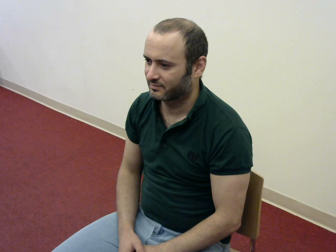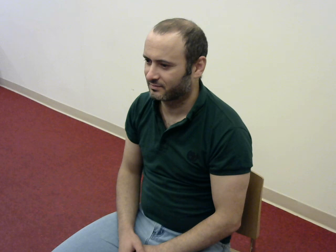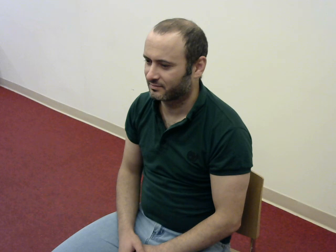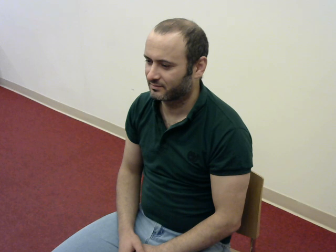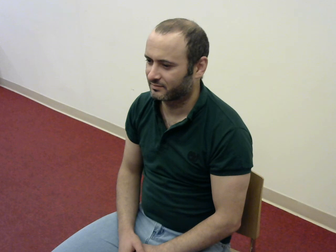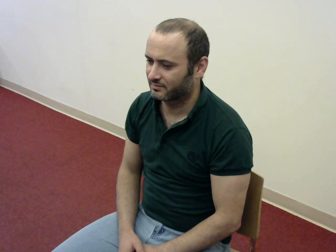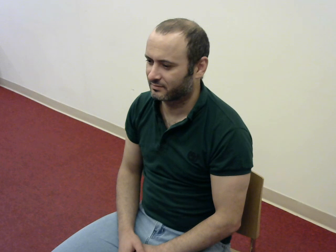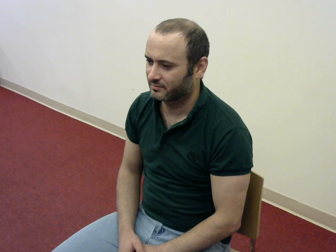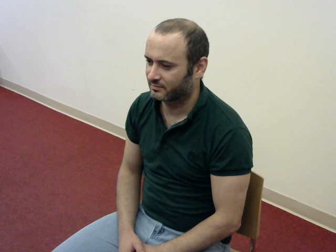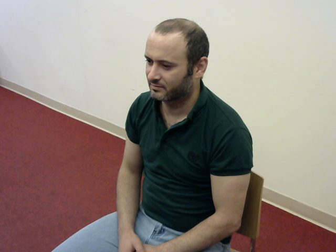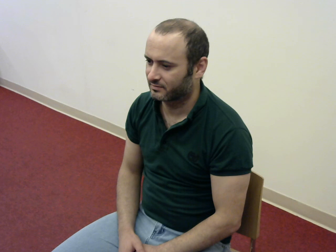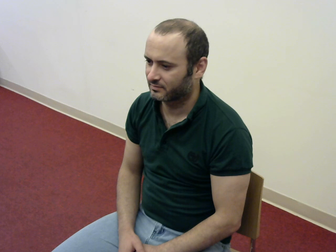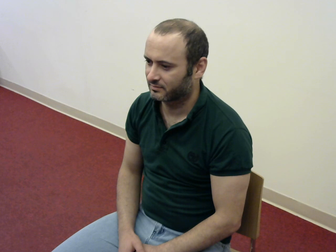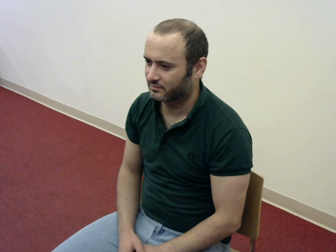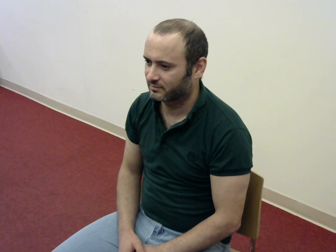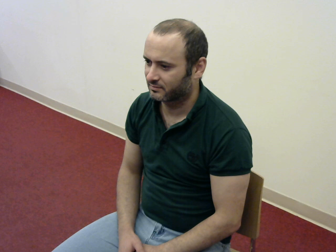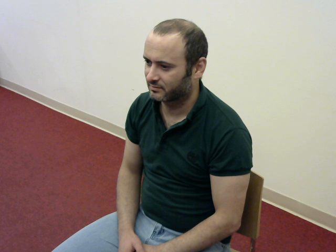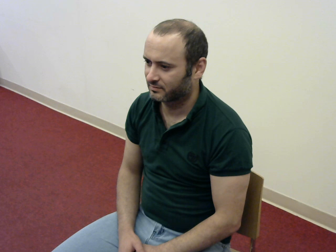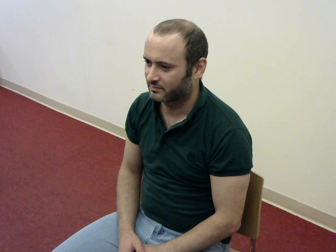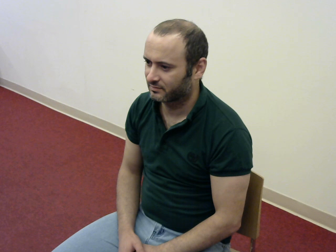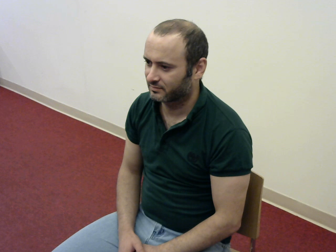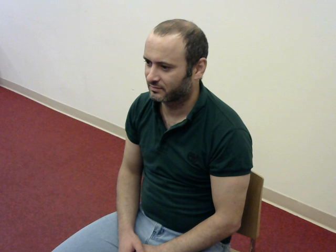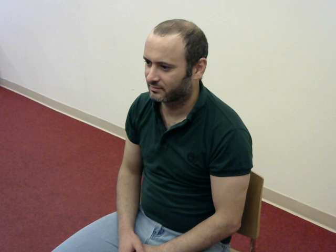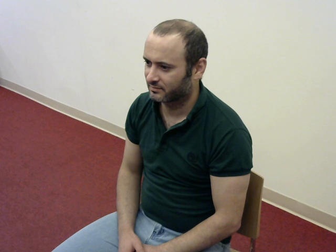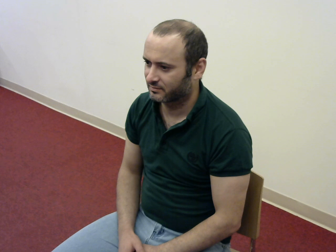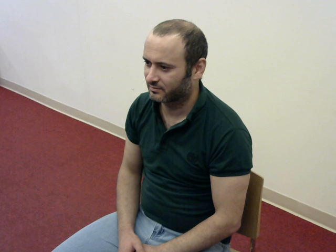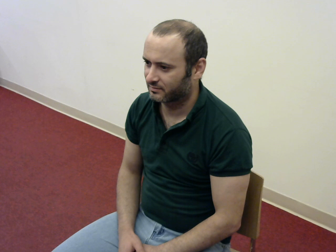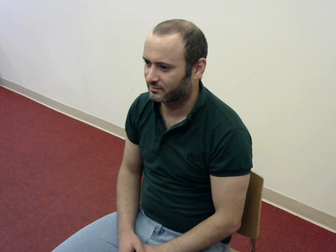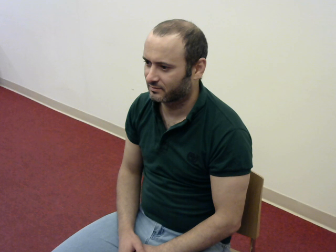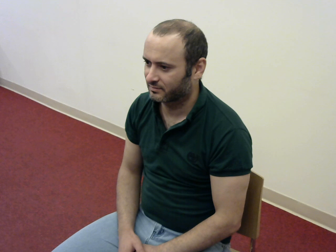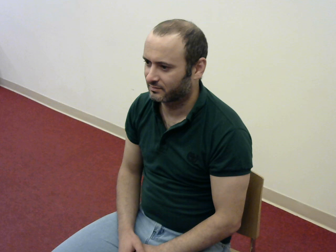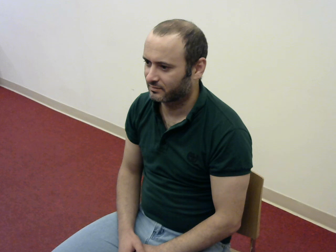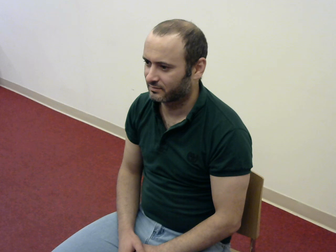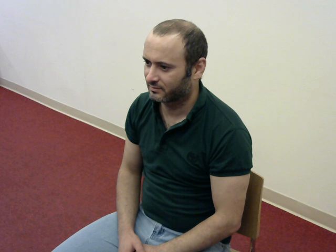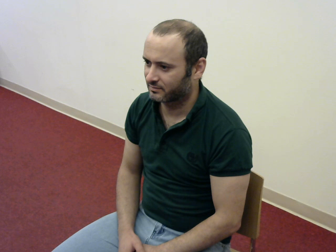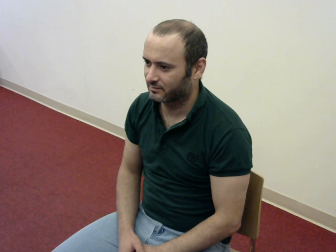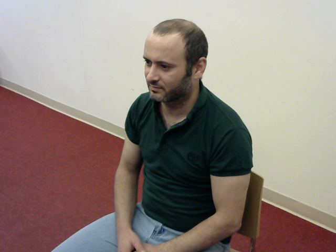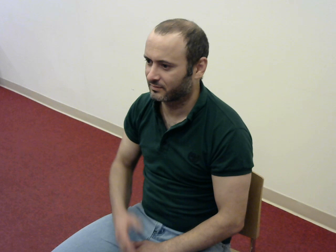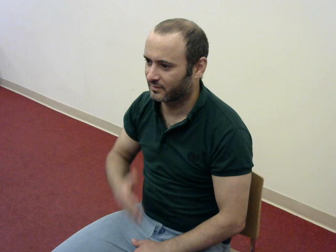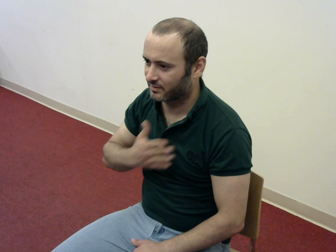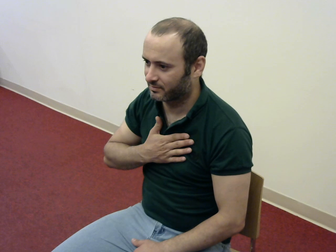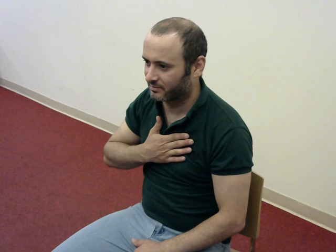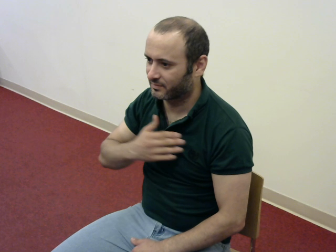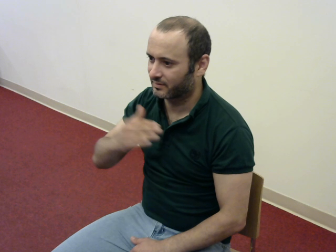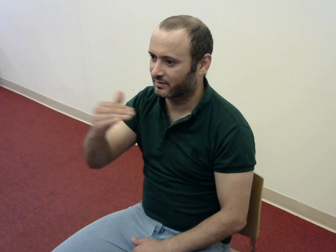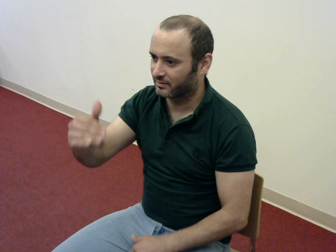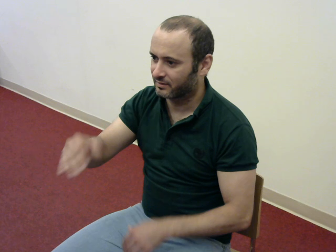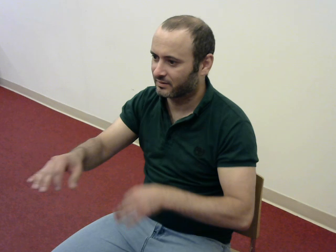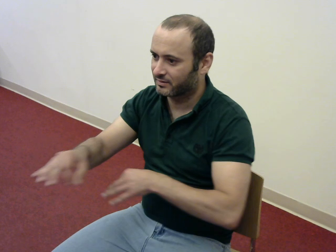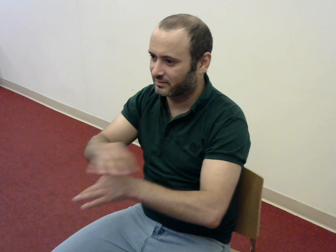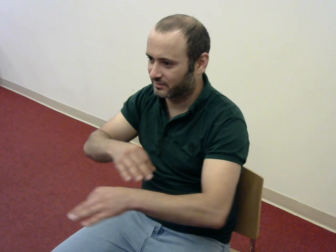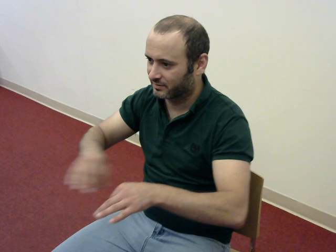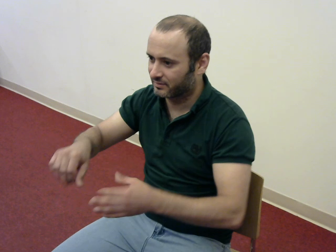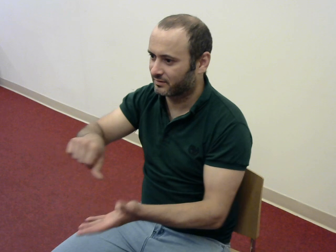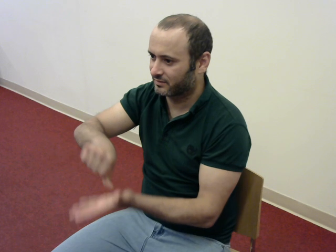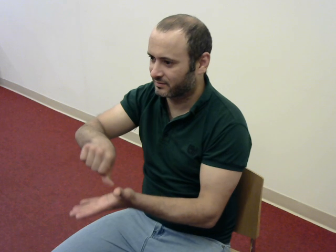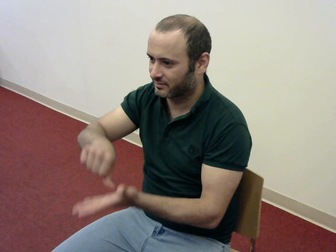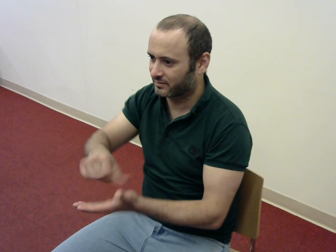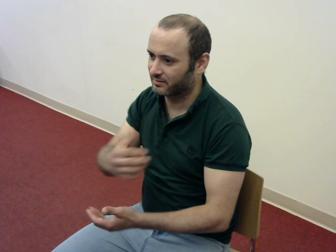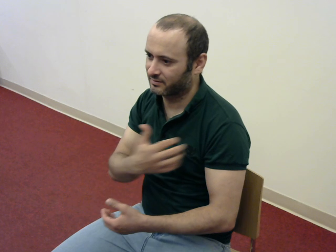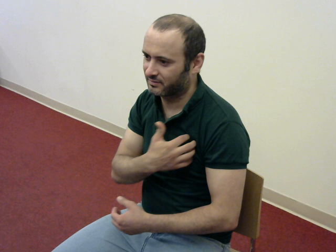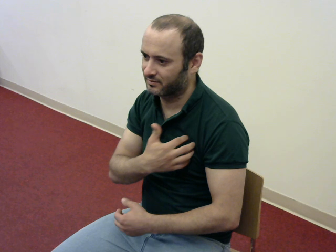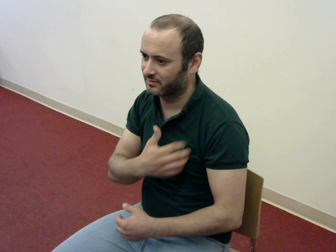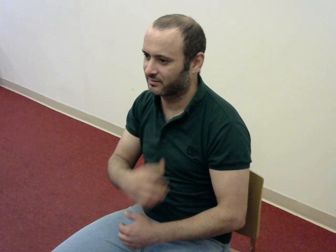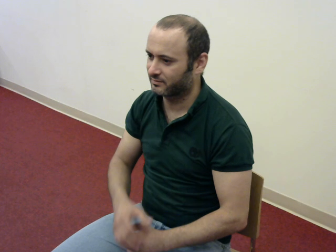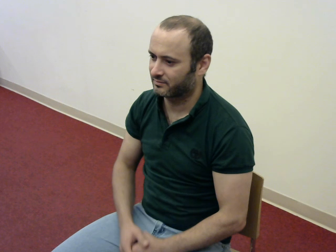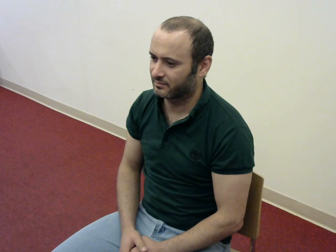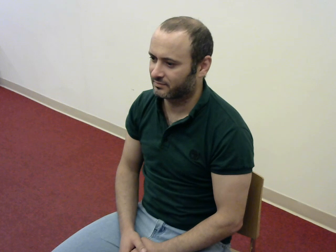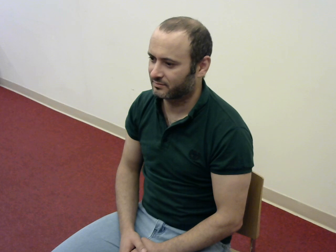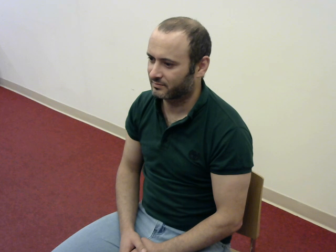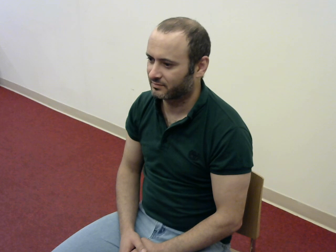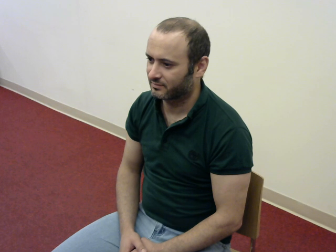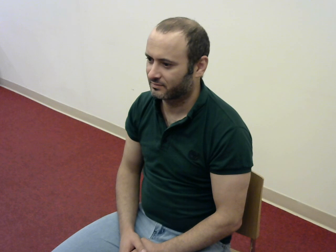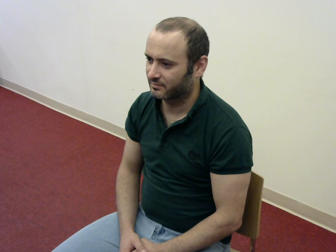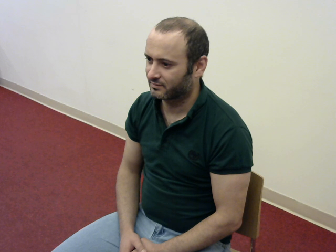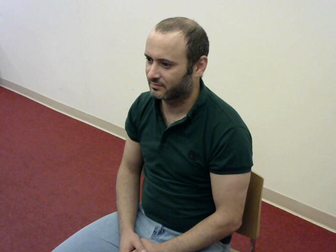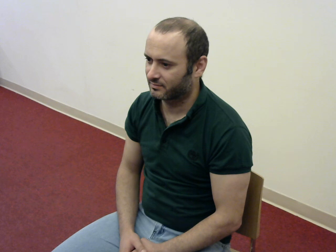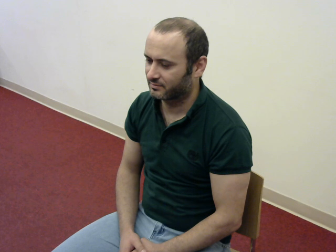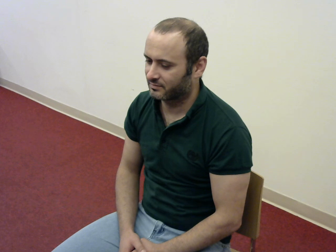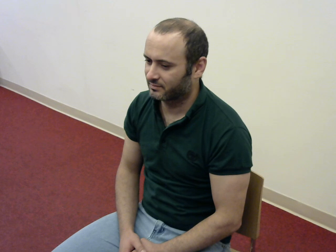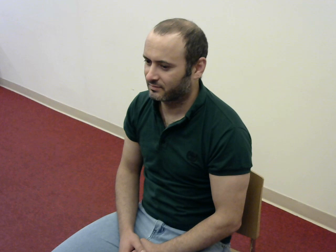Mən sizin layihədə iştirak etmək istərdim